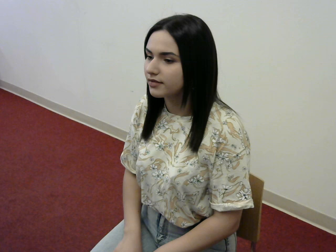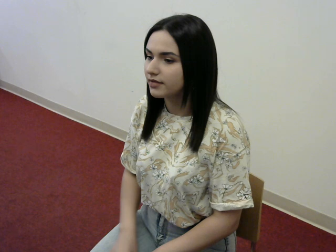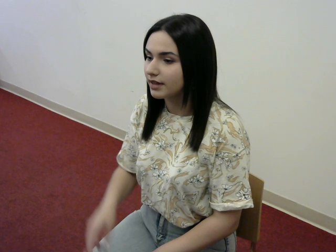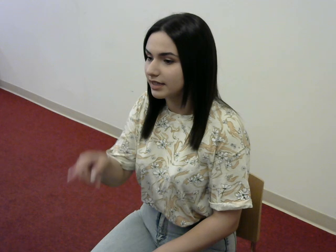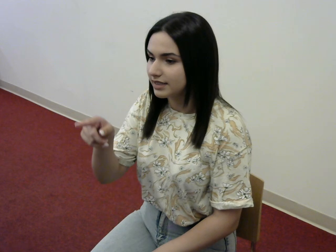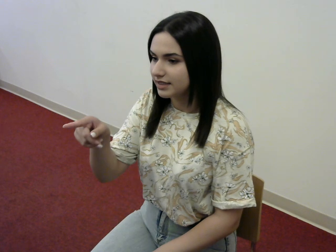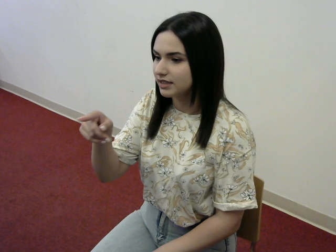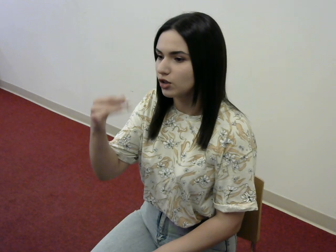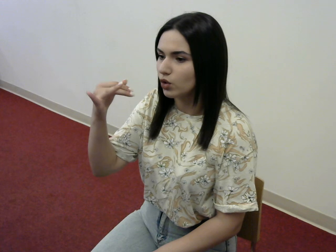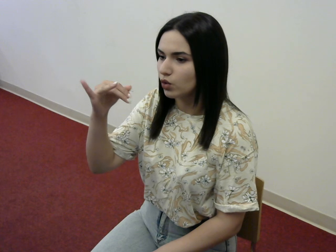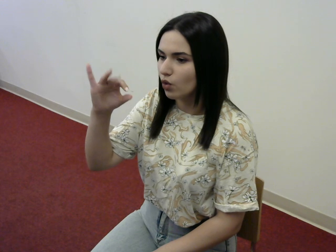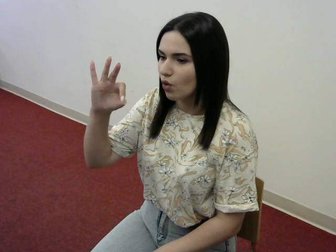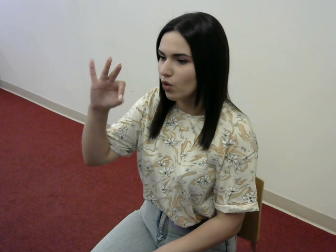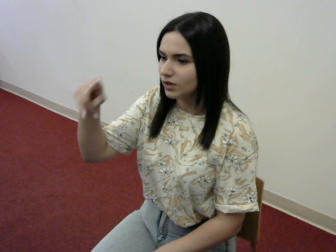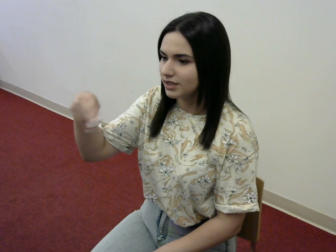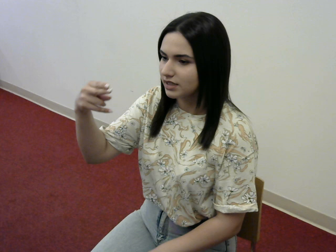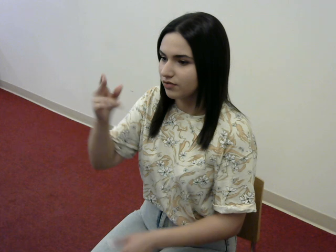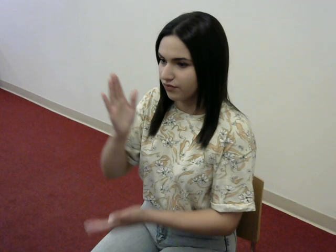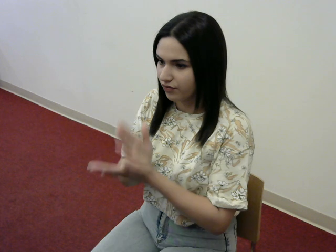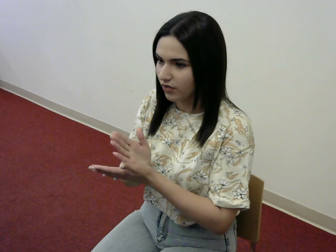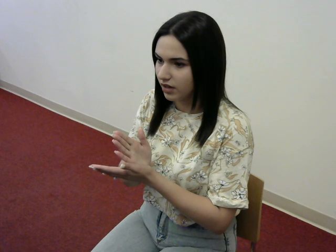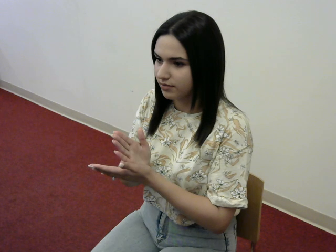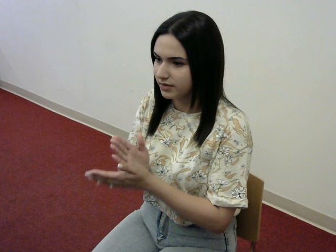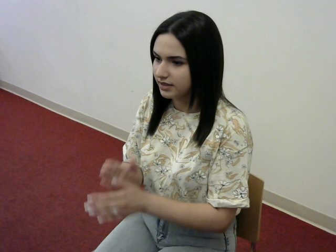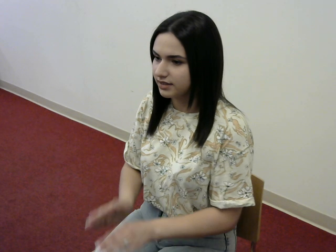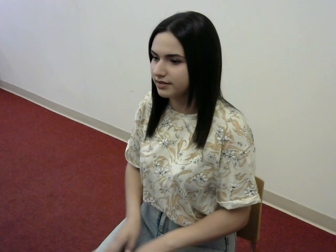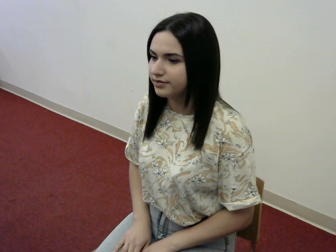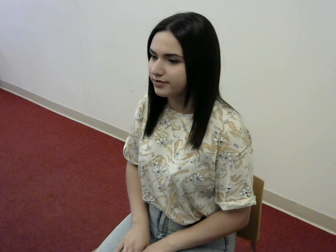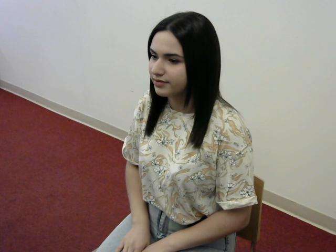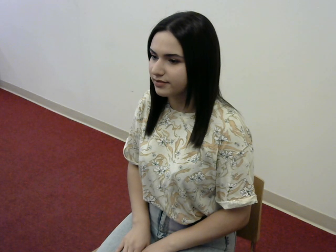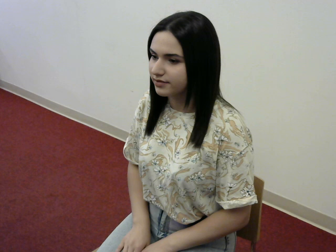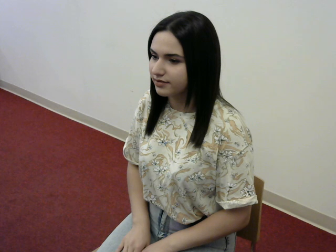Sizdə yod varmı?